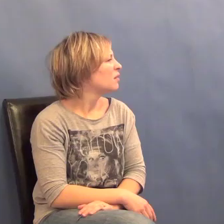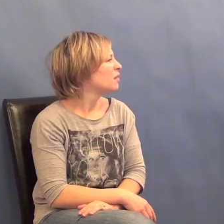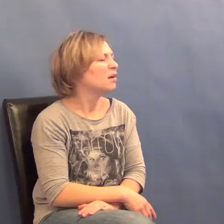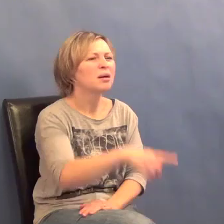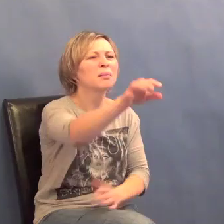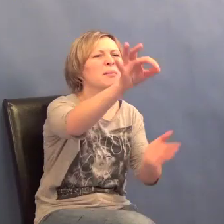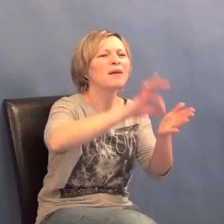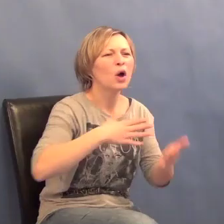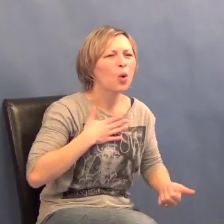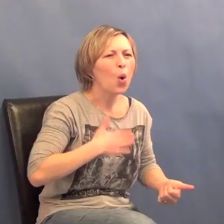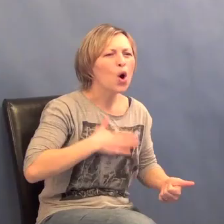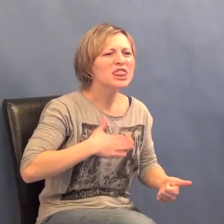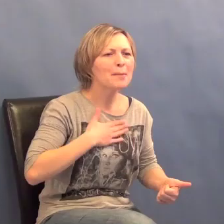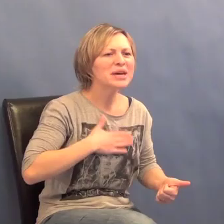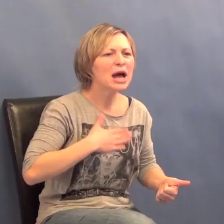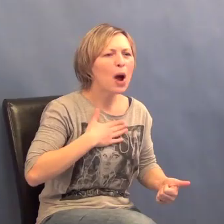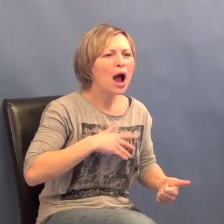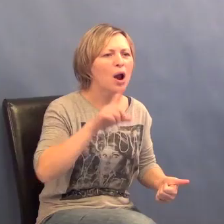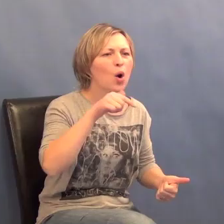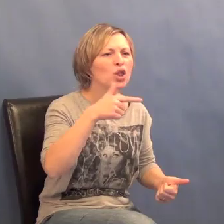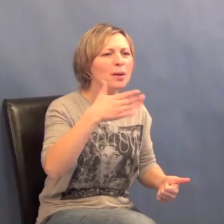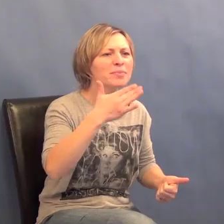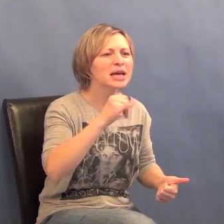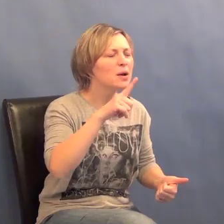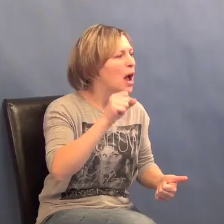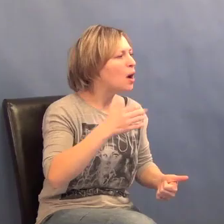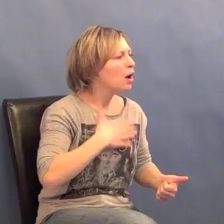To pewnie ta Ludmiła.